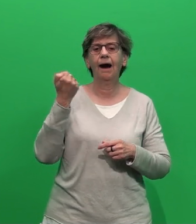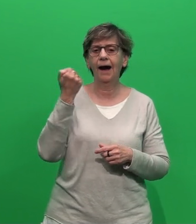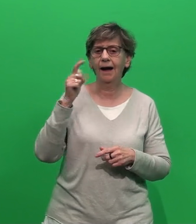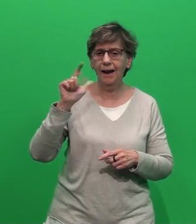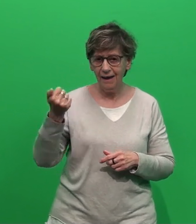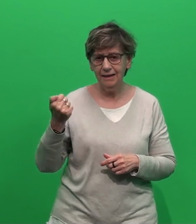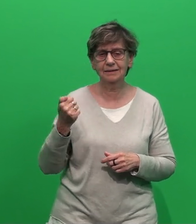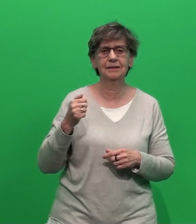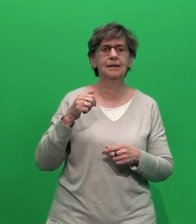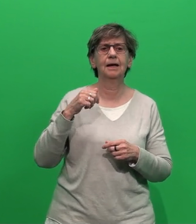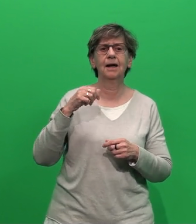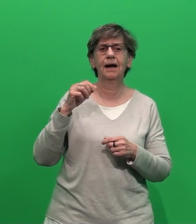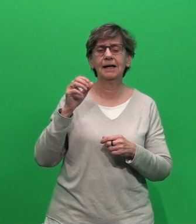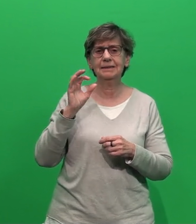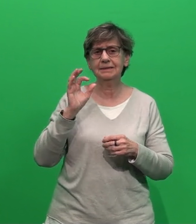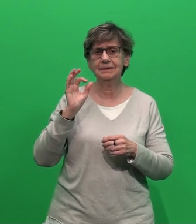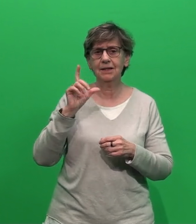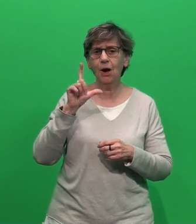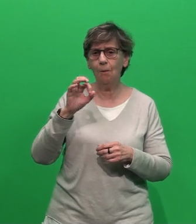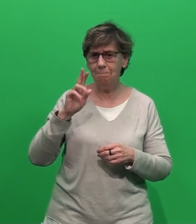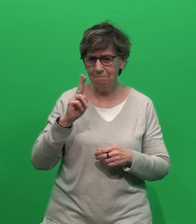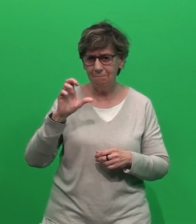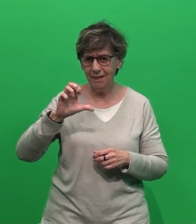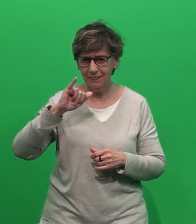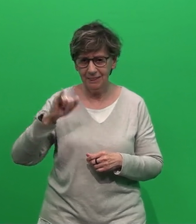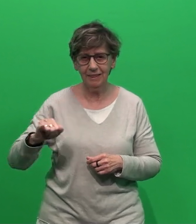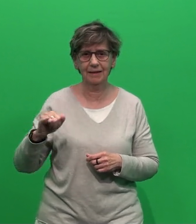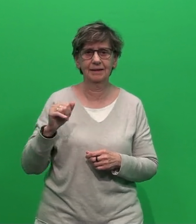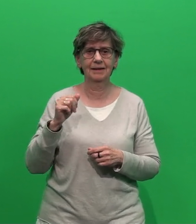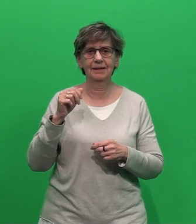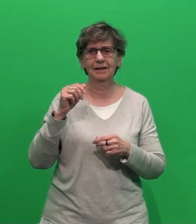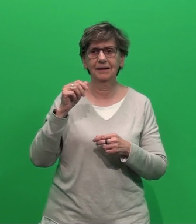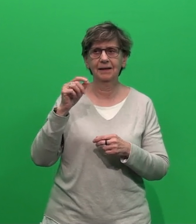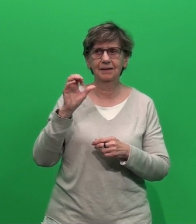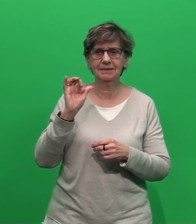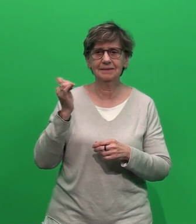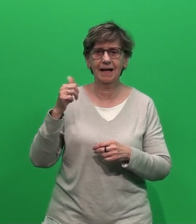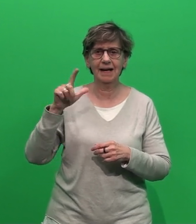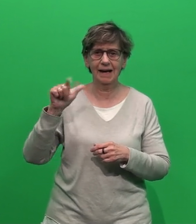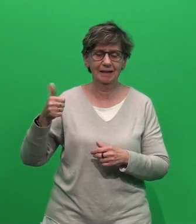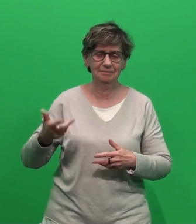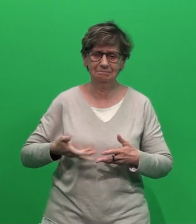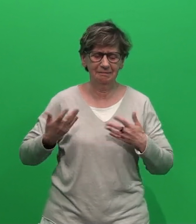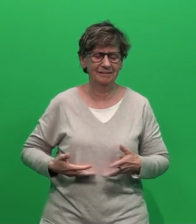ala@slopezsala, és igual.